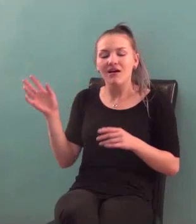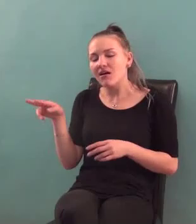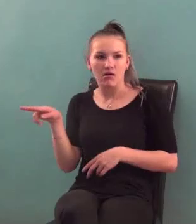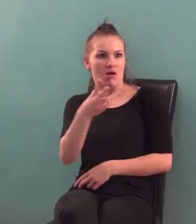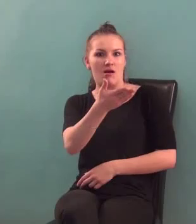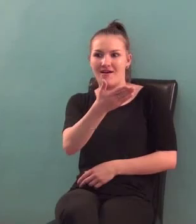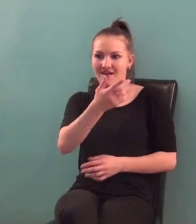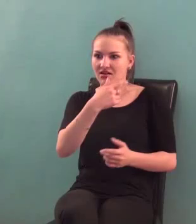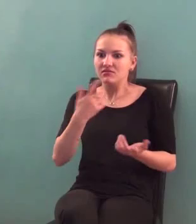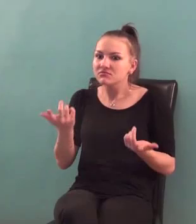Wszyscy patrzą na niego, a on pyta: "Co się stało?"